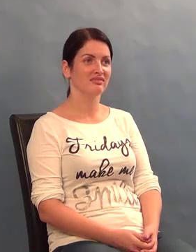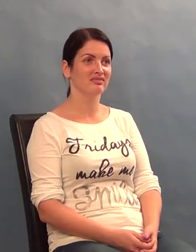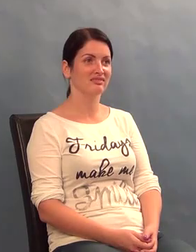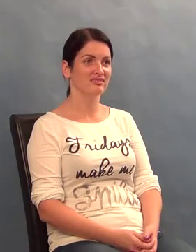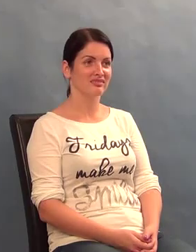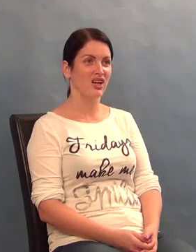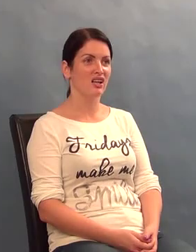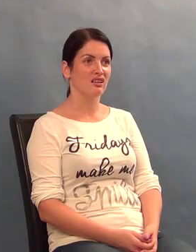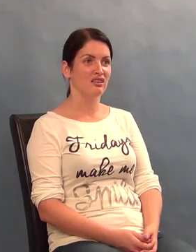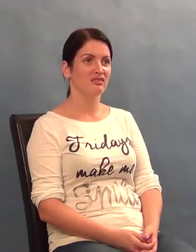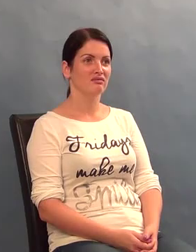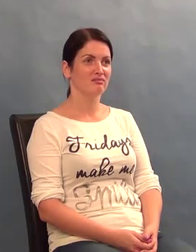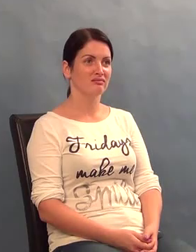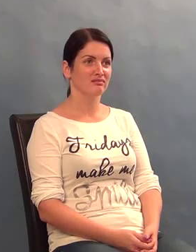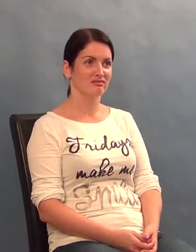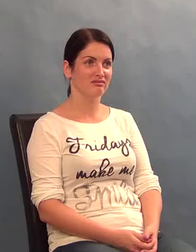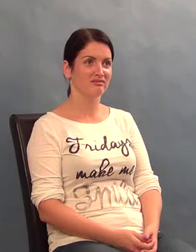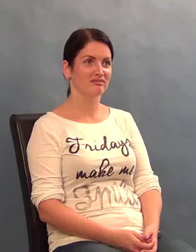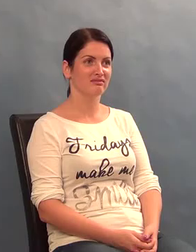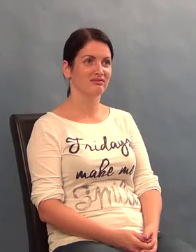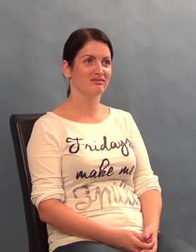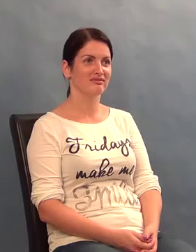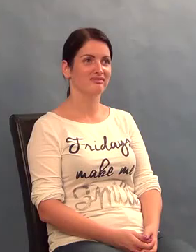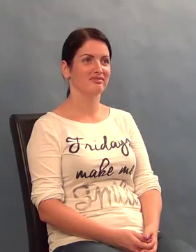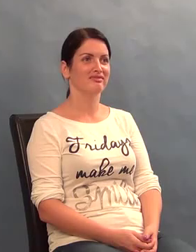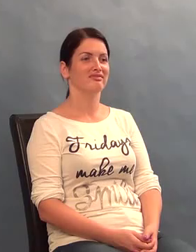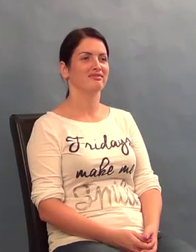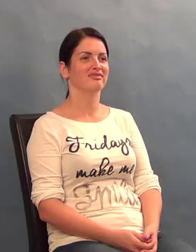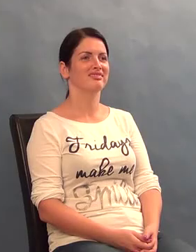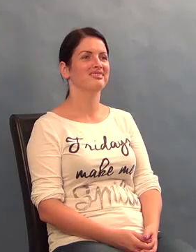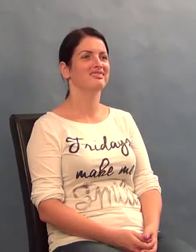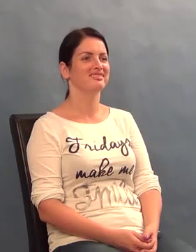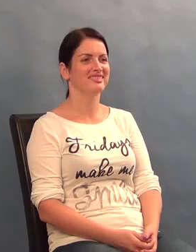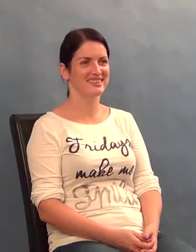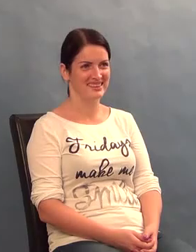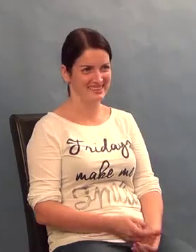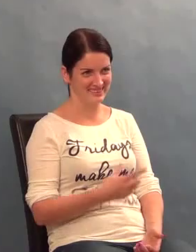Duża myszka stała i nie bała się strzały z łuku z ogromną przyssawką.